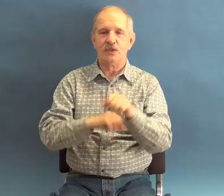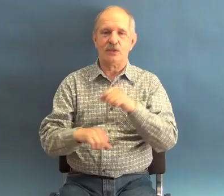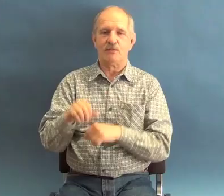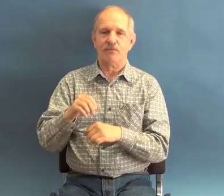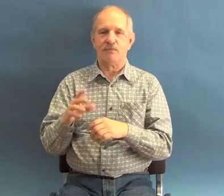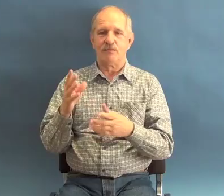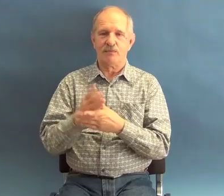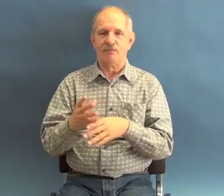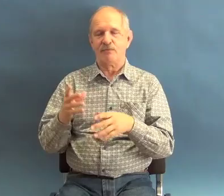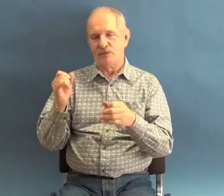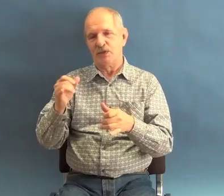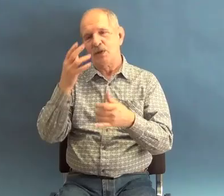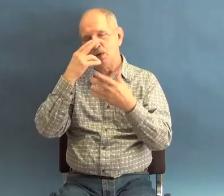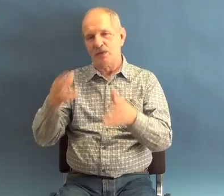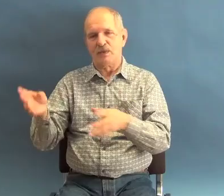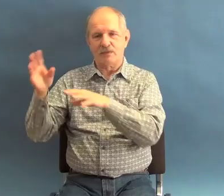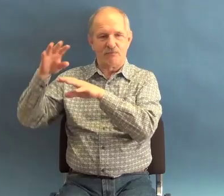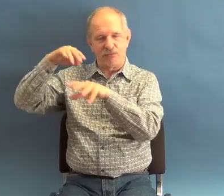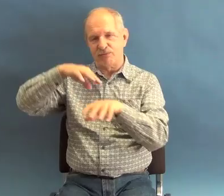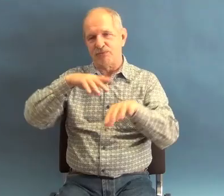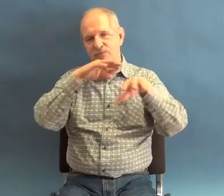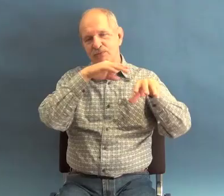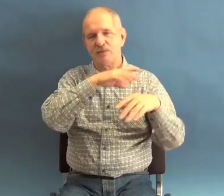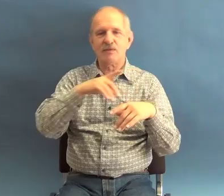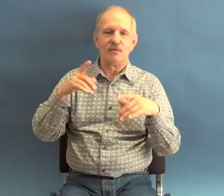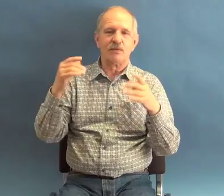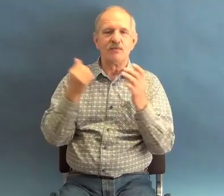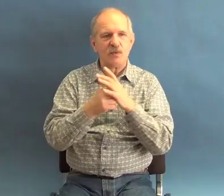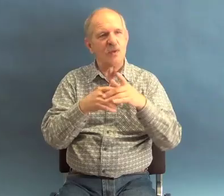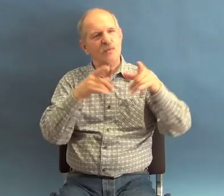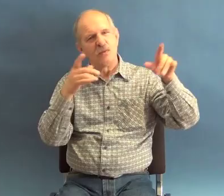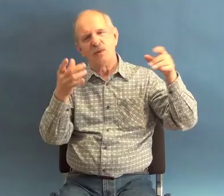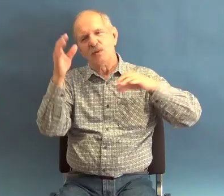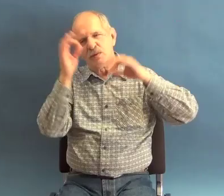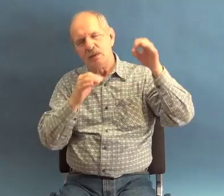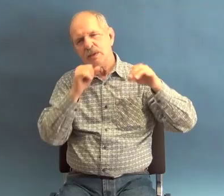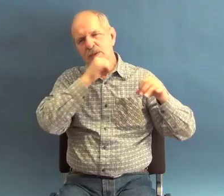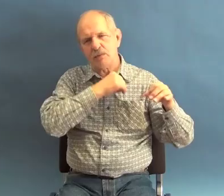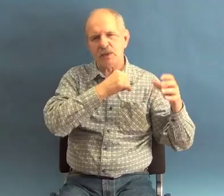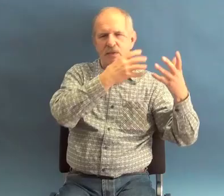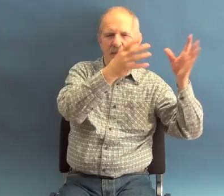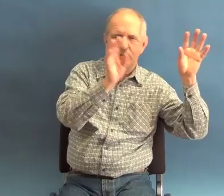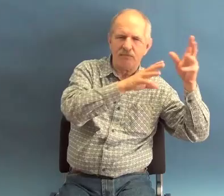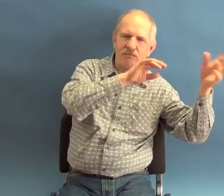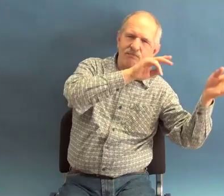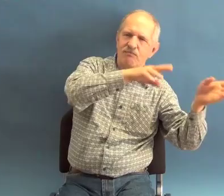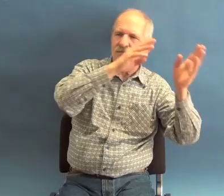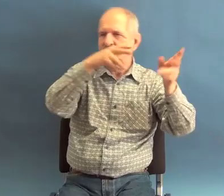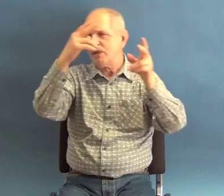Ludzie wysiedli i poszli wszyscy zwiedzać historyczne, stare budynki, Koloseum.